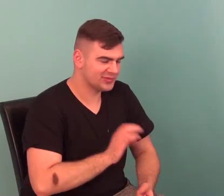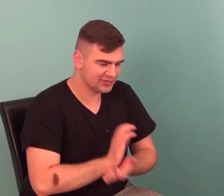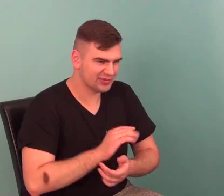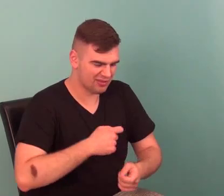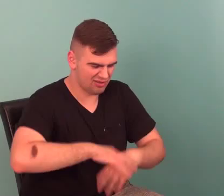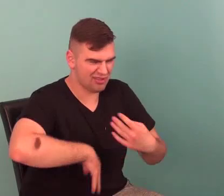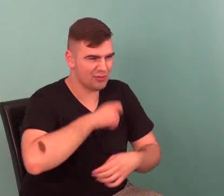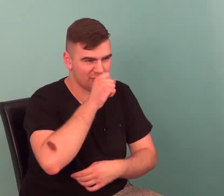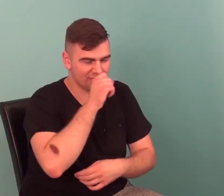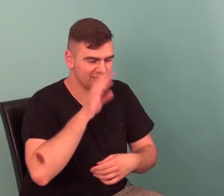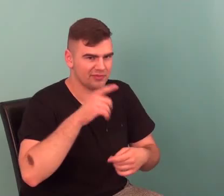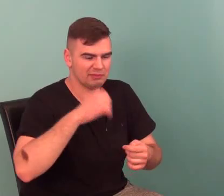Wkłada do niego byle jak.